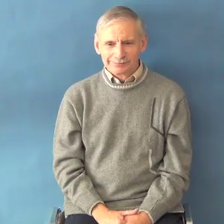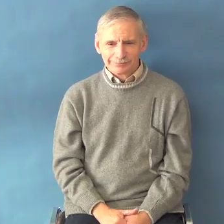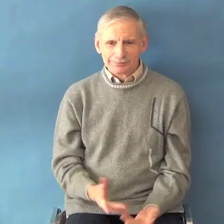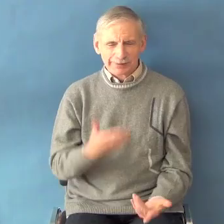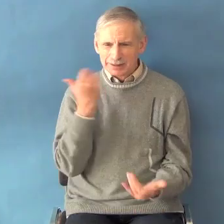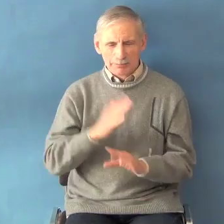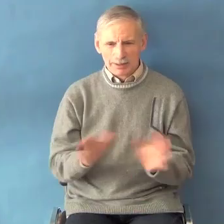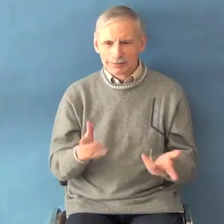Nie ma wcale.